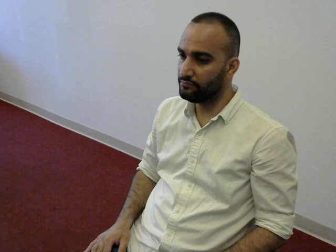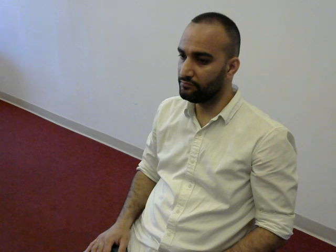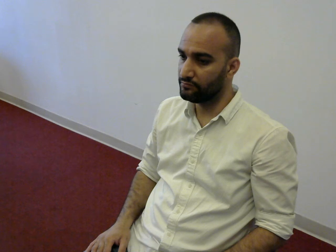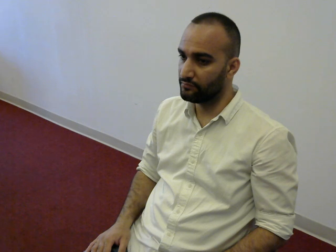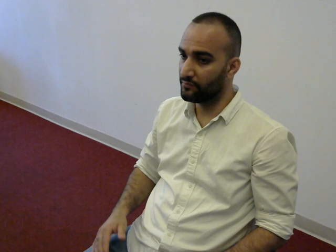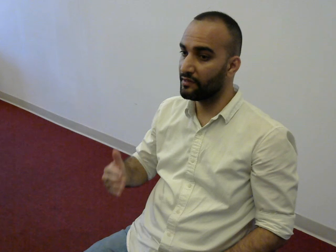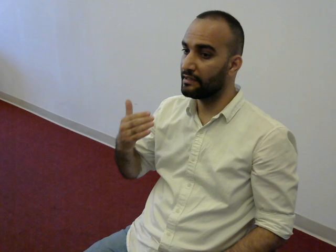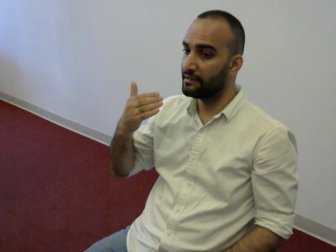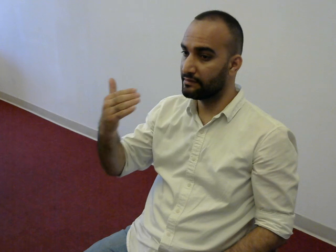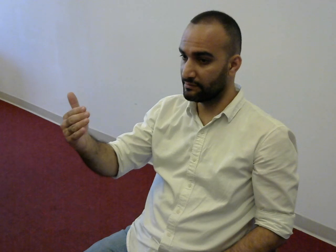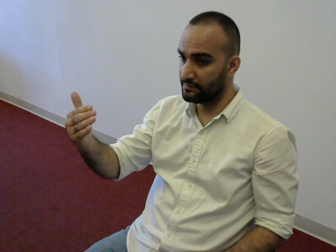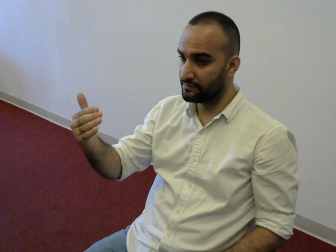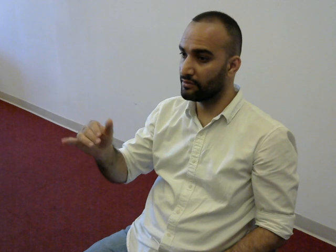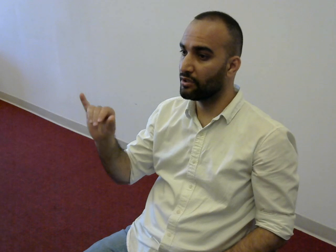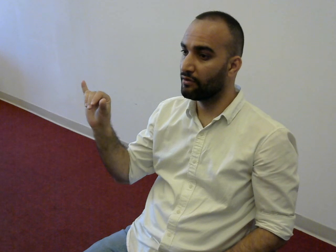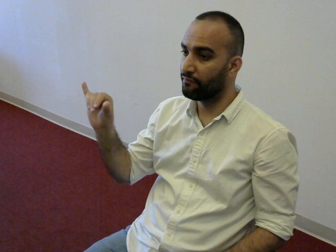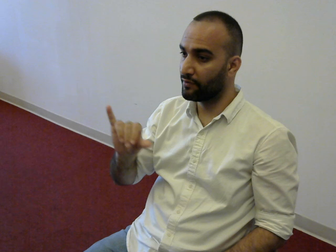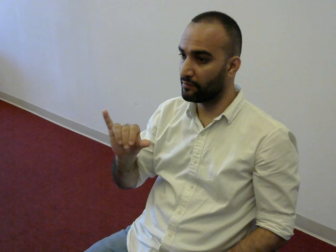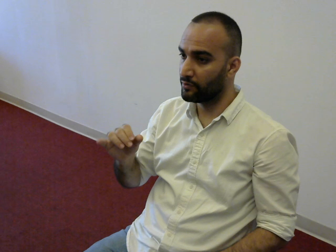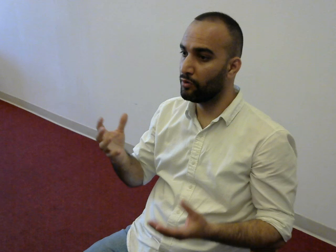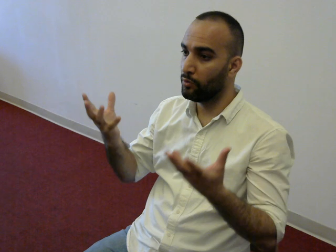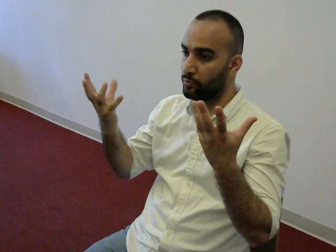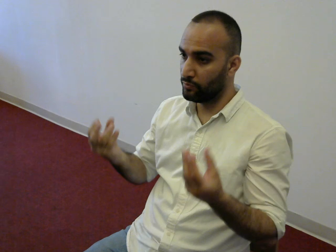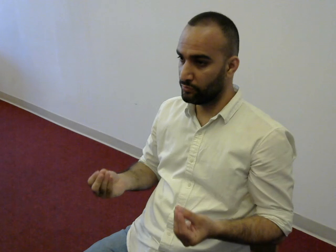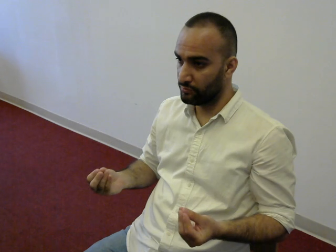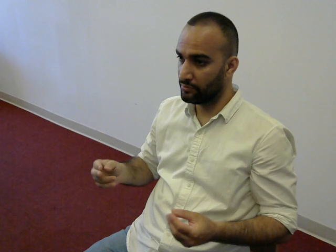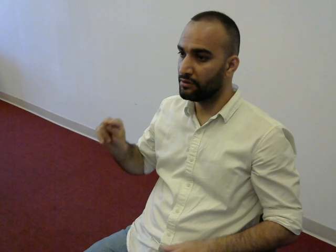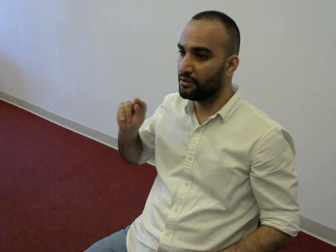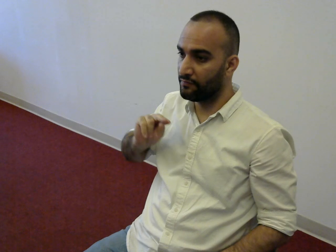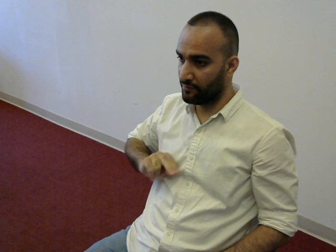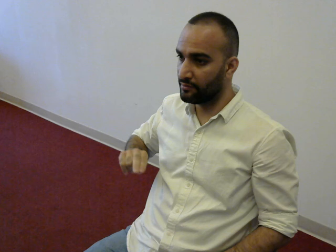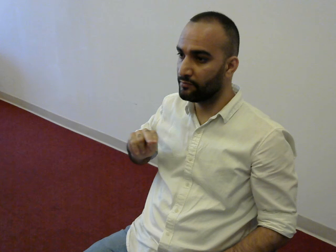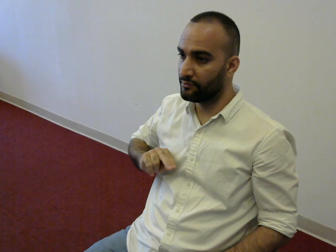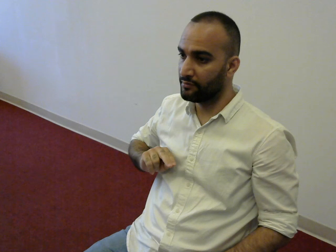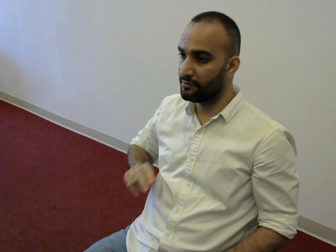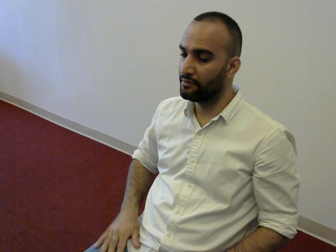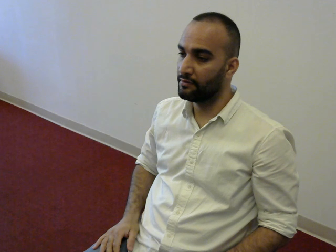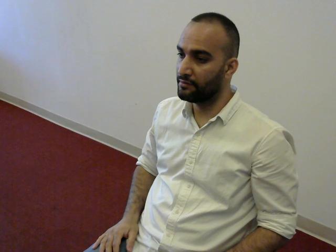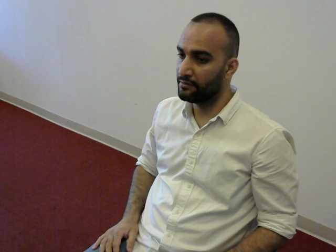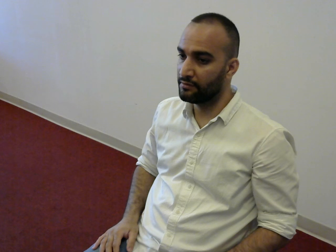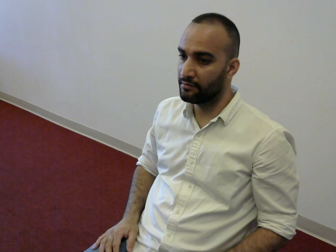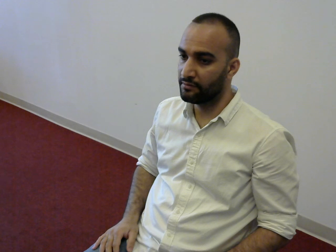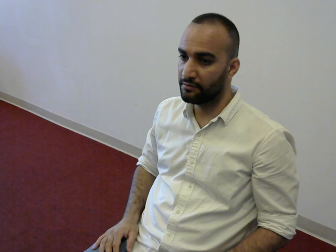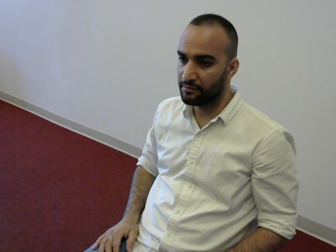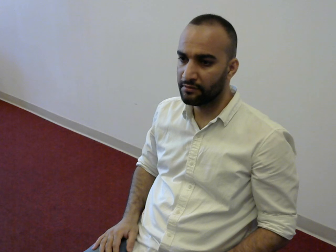Siz şənbə günü işləyirsiz?